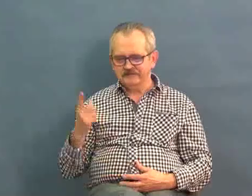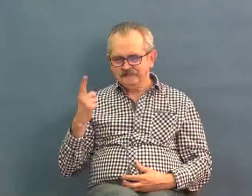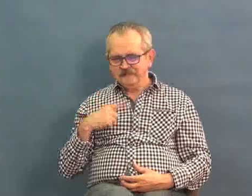Patrzę.